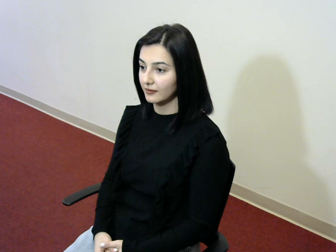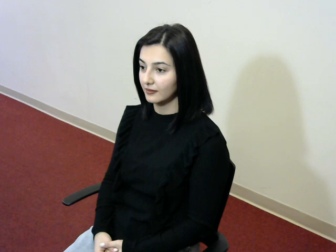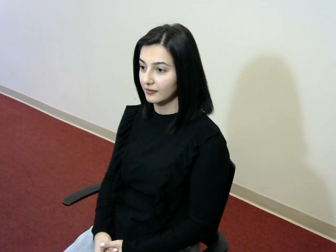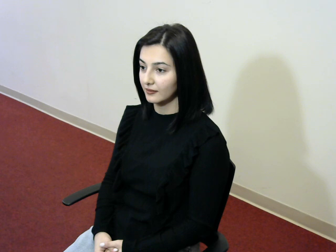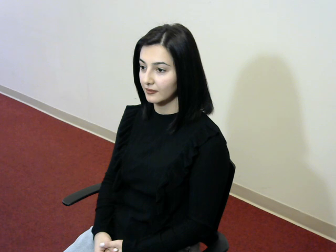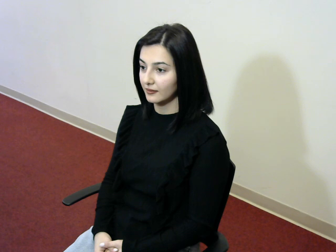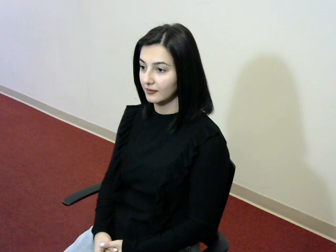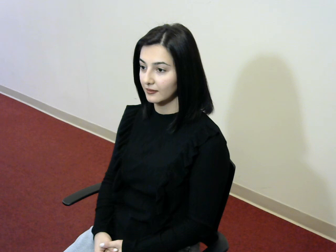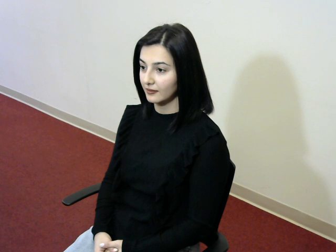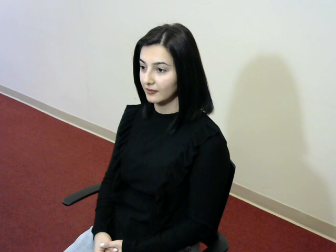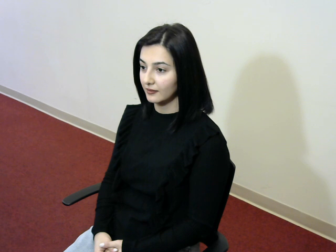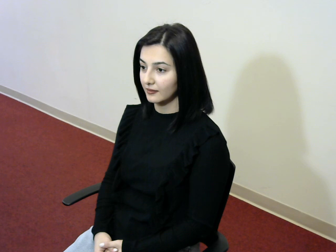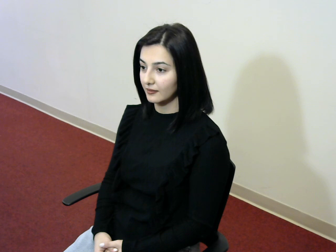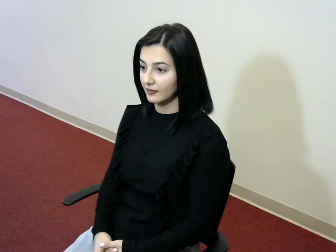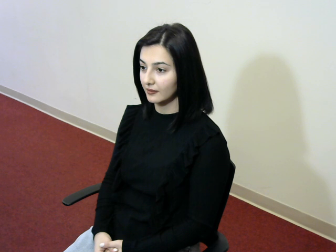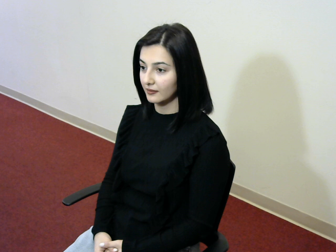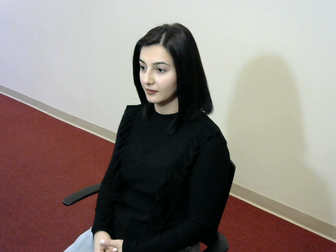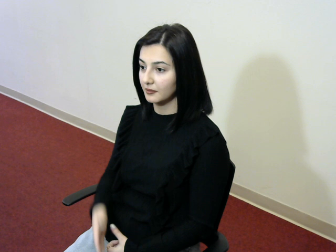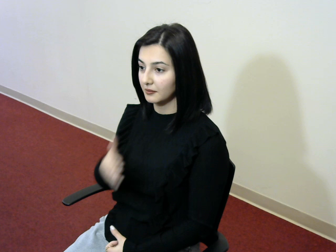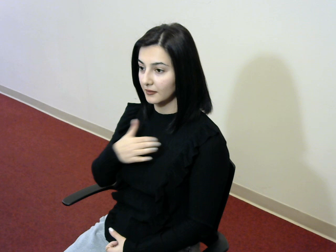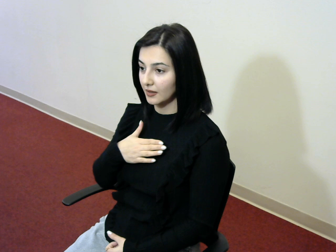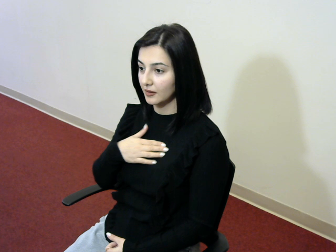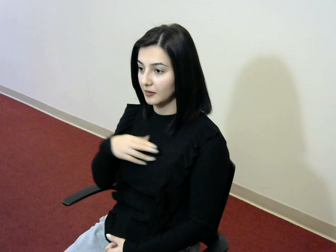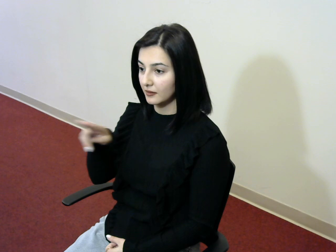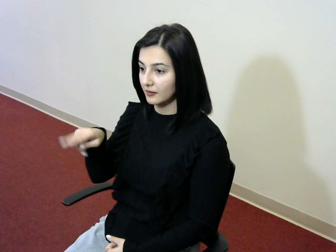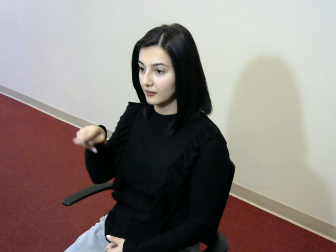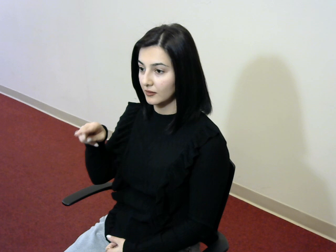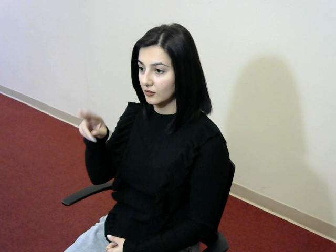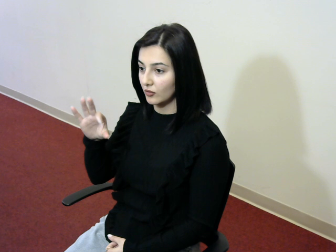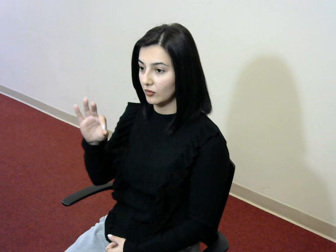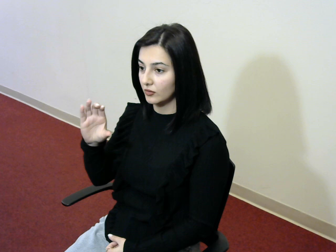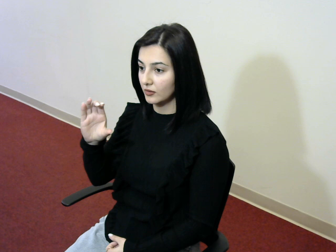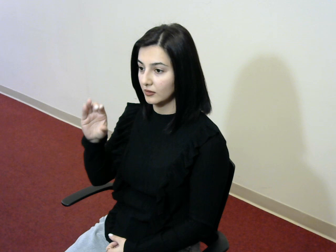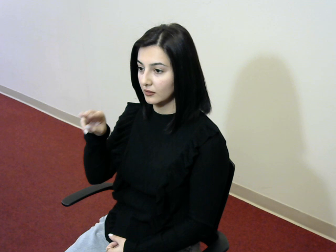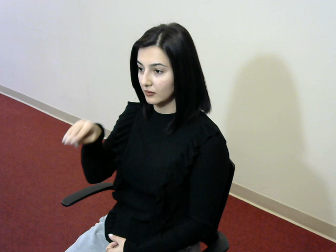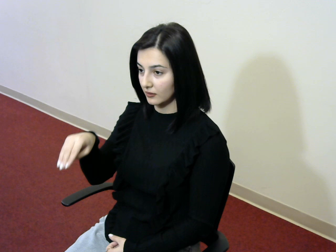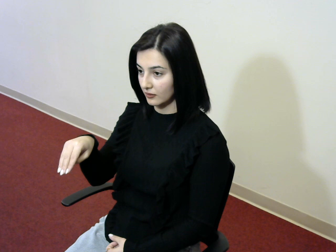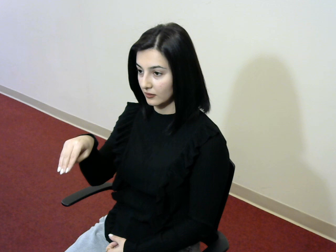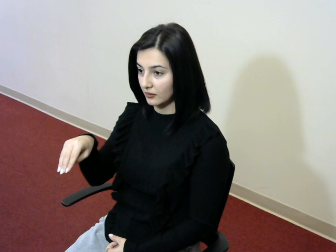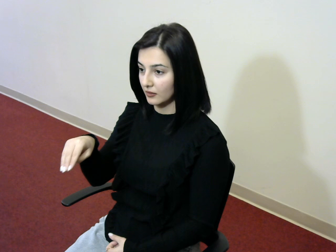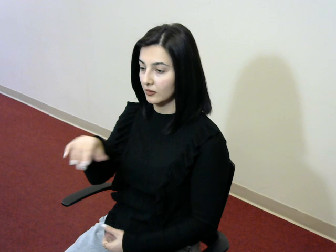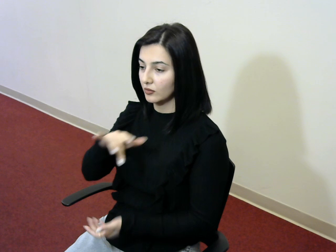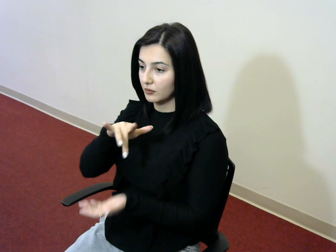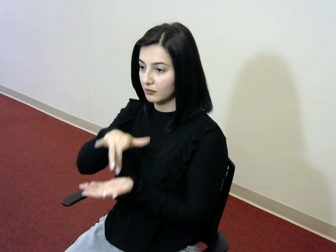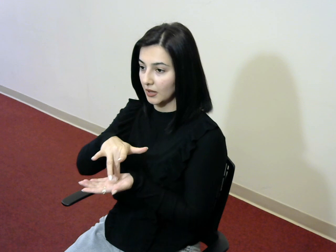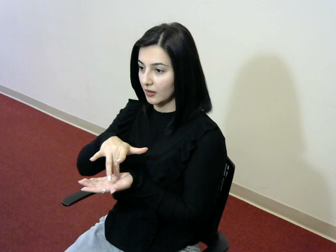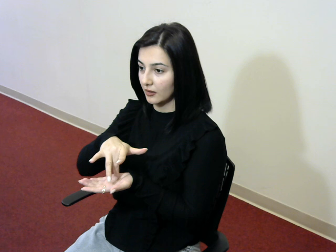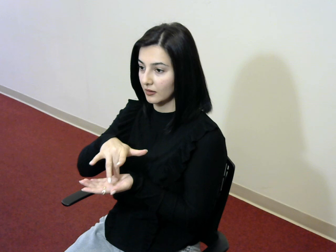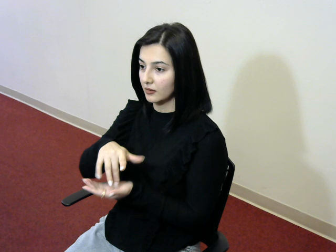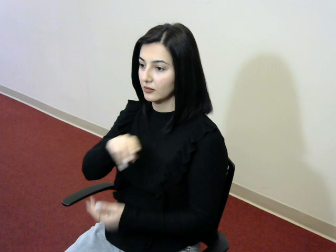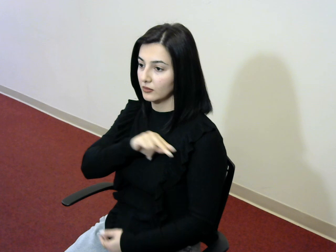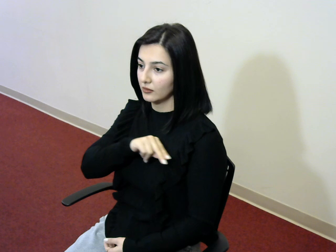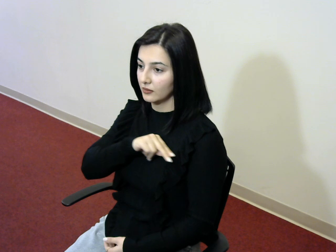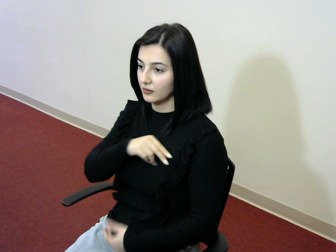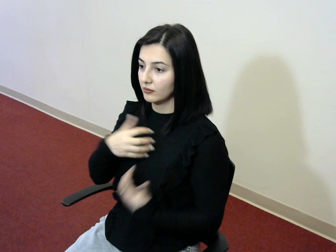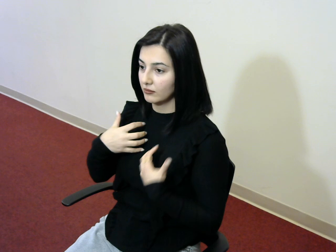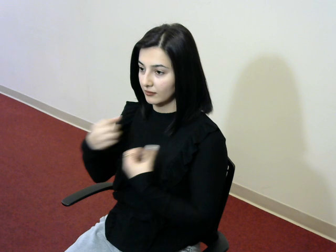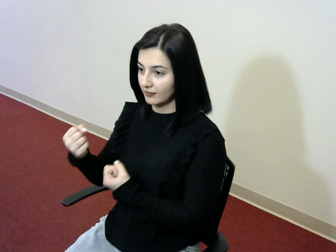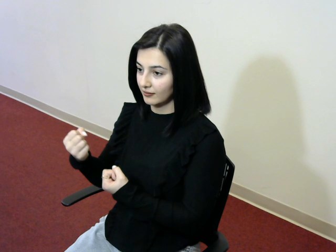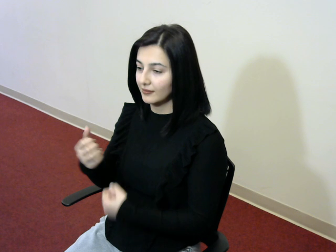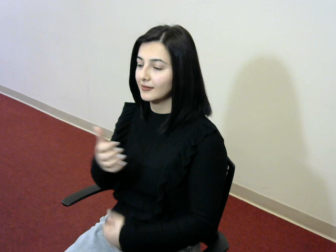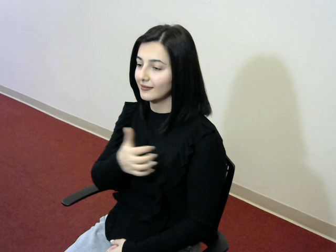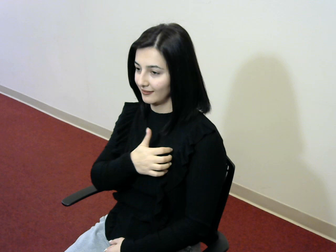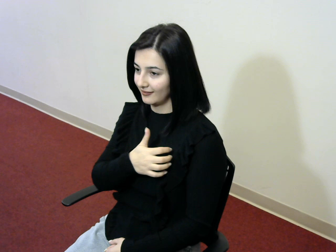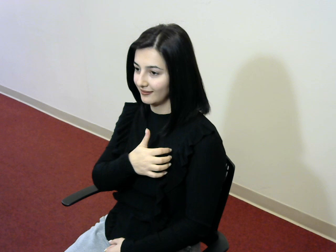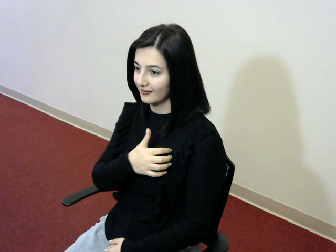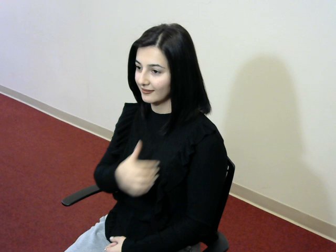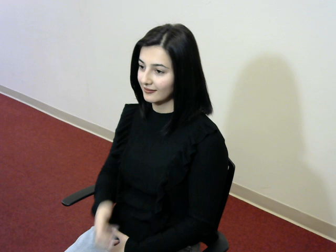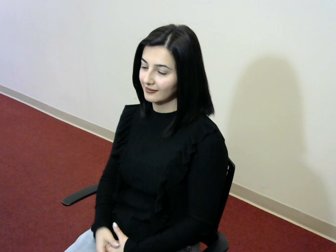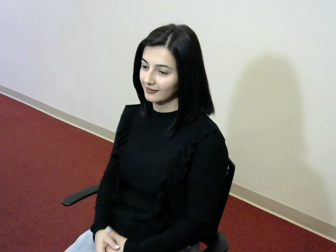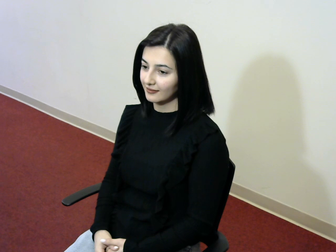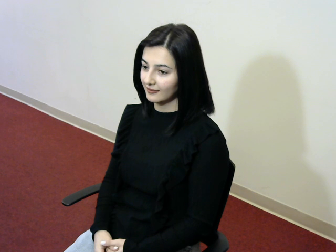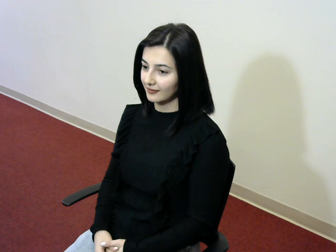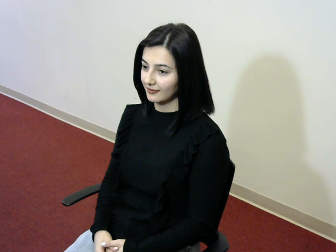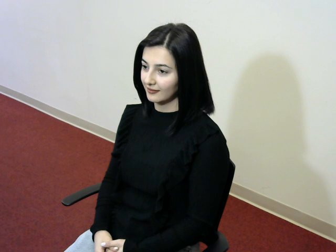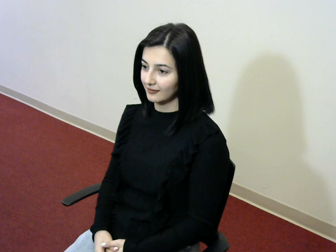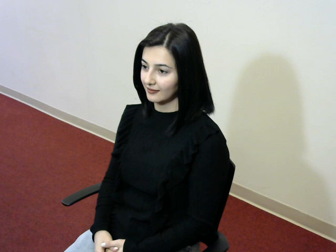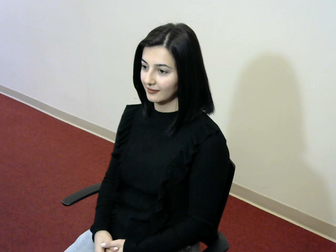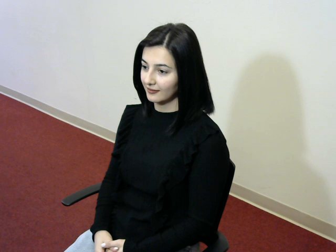Mən DOST Mərkəzində işə qəbul olmaq istəyirəm